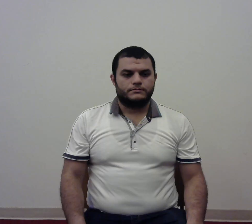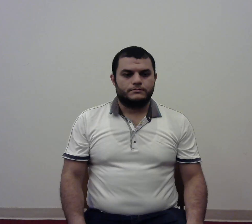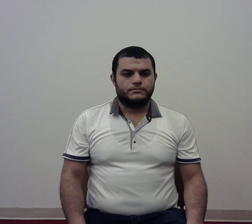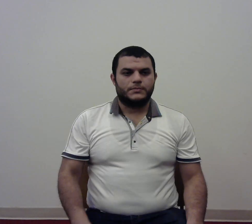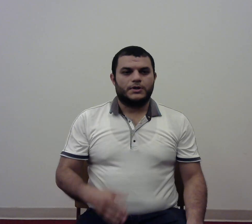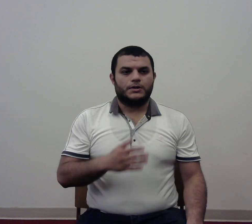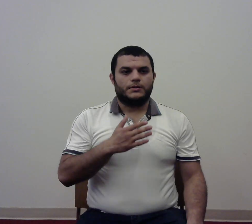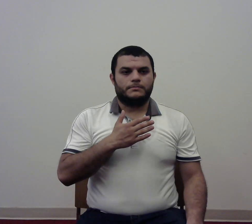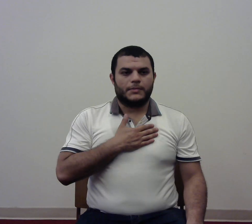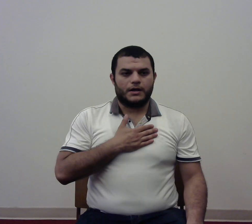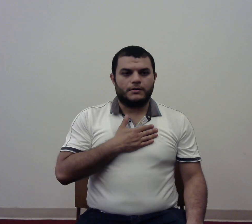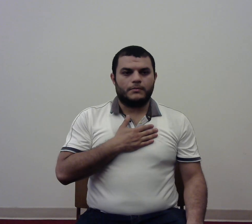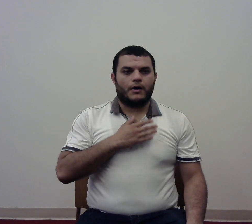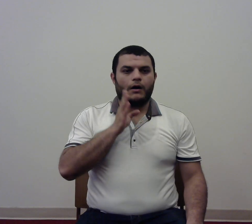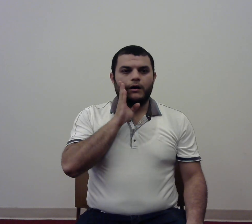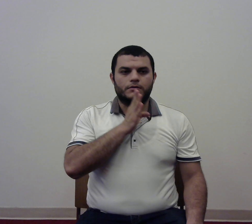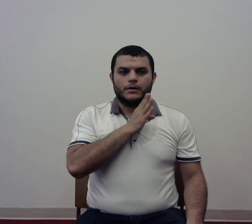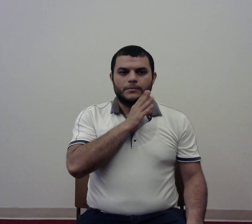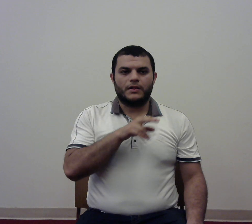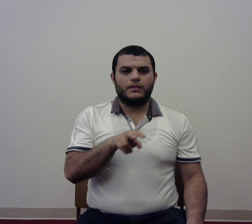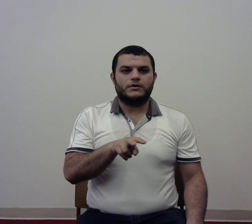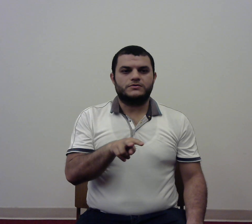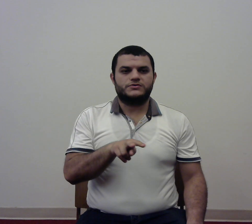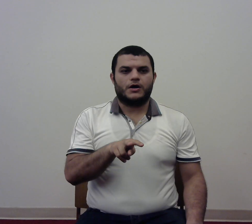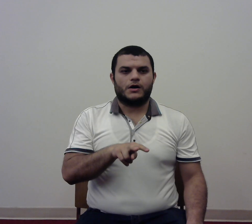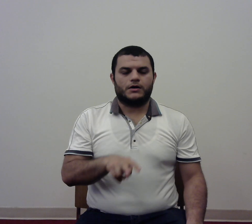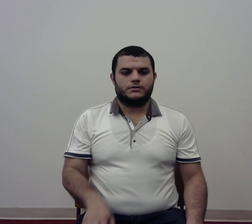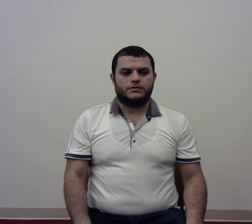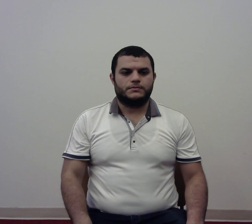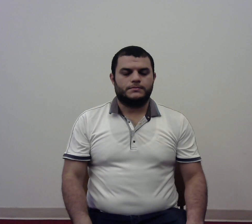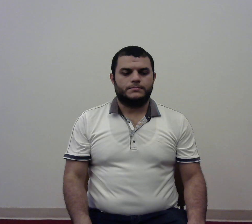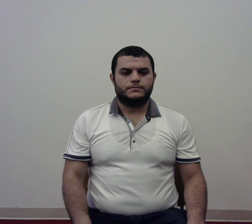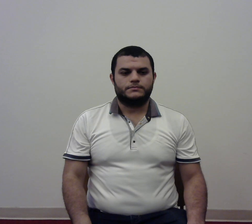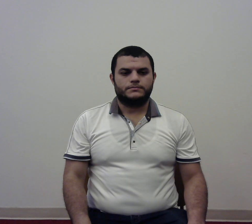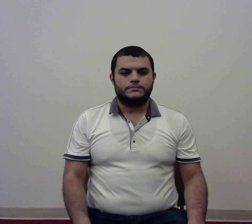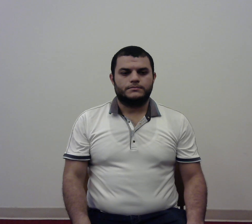Mənim anam Lənkərandandır